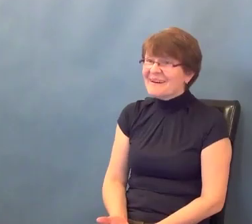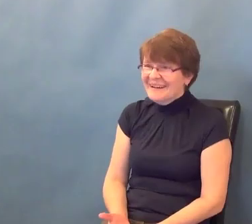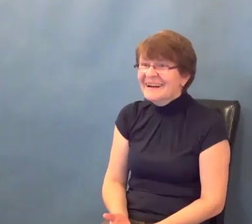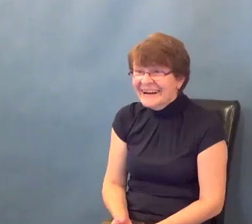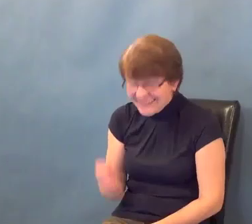Tak, tak.